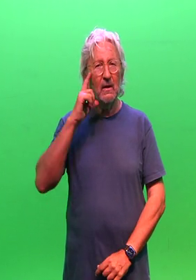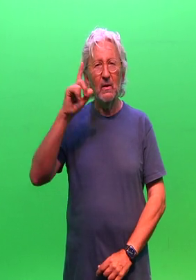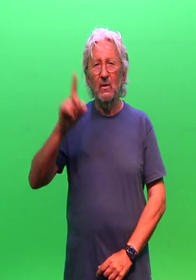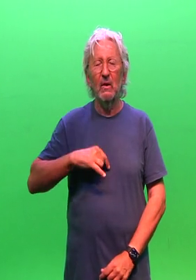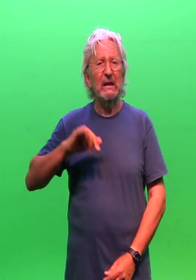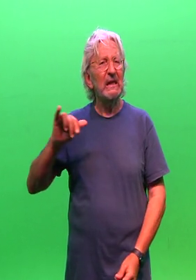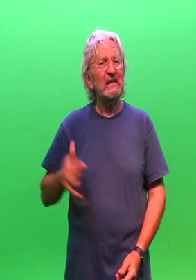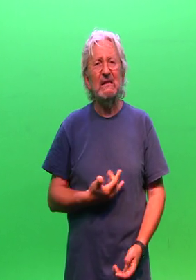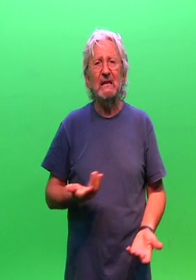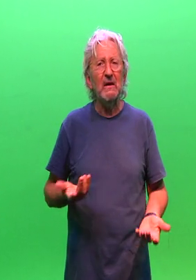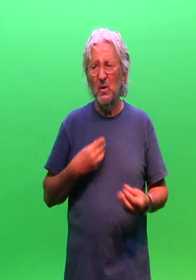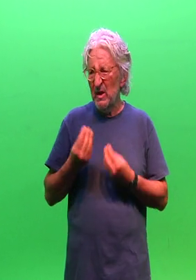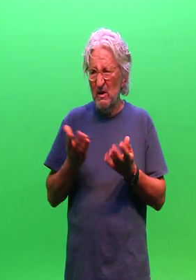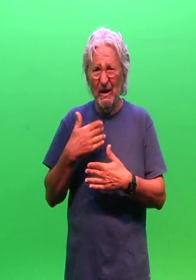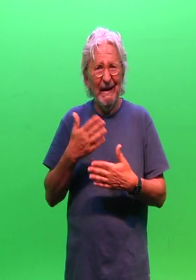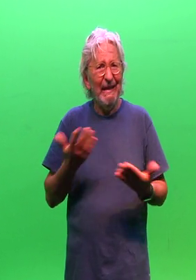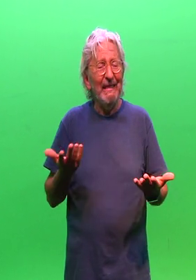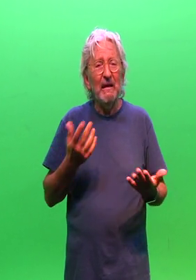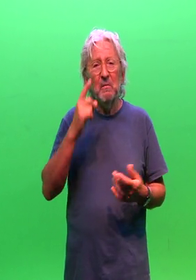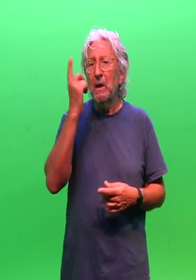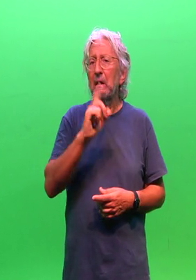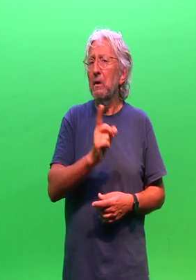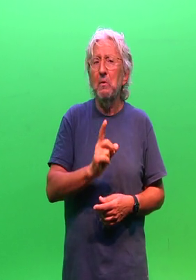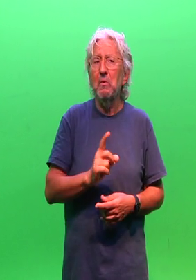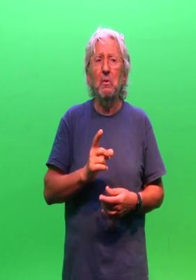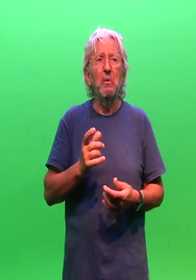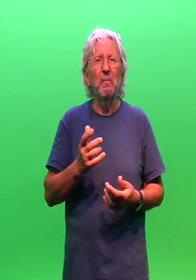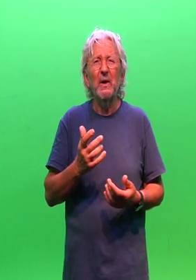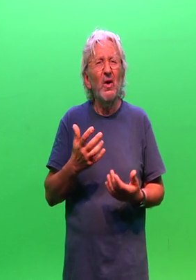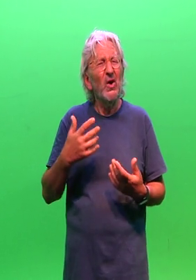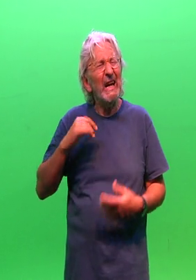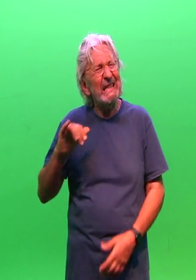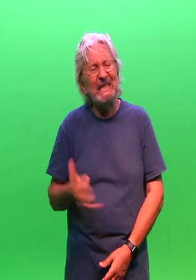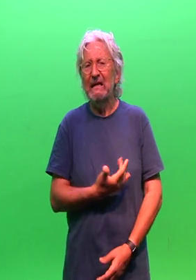Estic tot el dia cansat, però no faig res! No em marejo, però estic cansat.